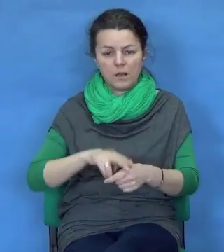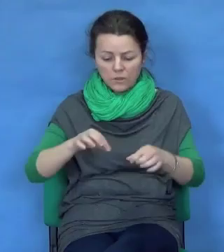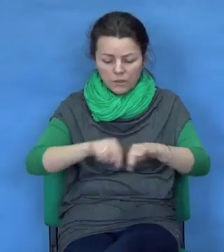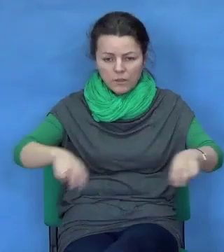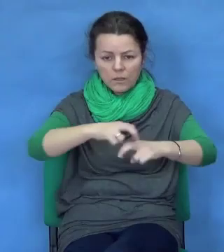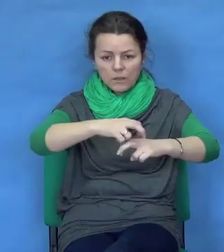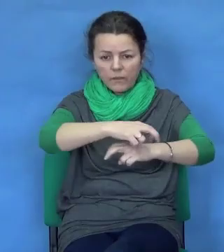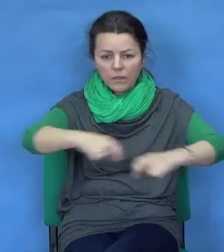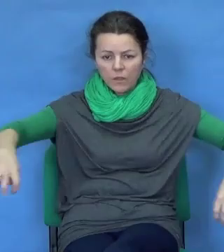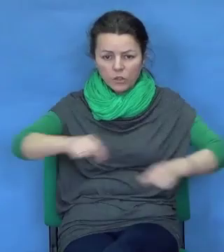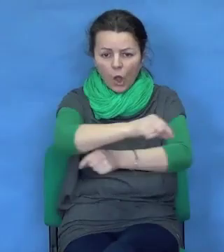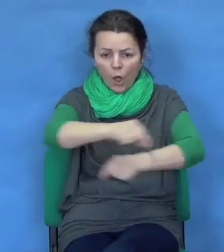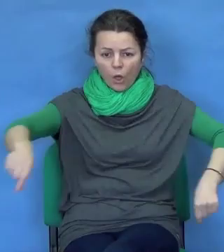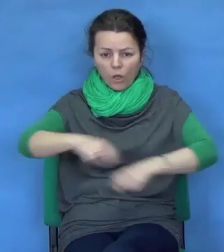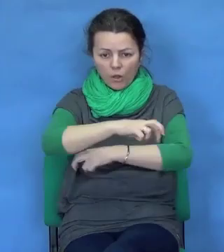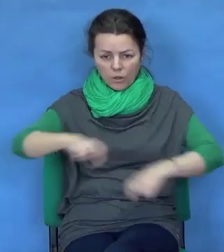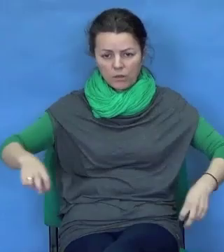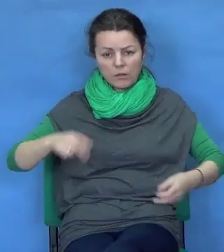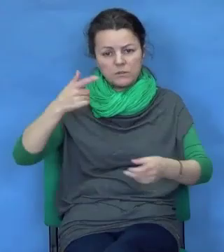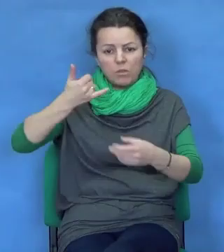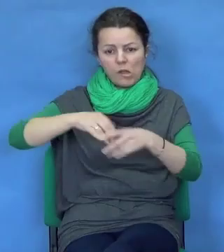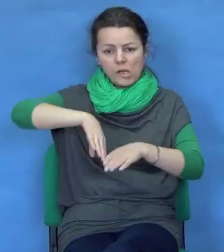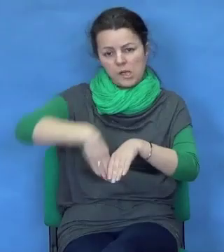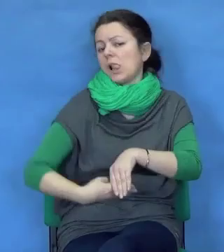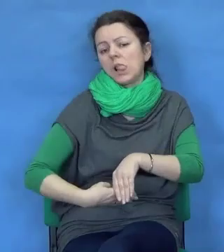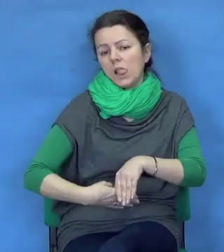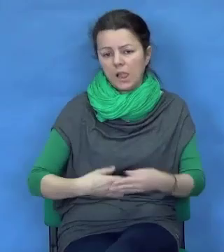Czasem noga utknie między torami.